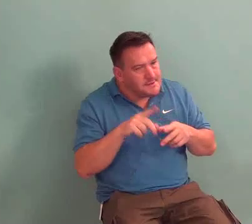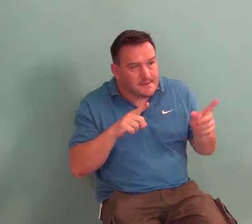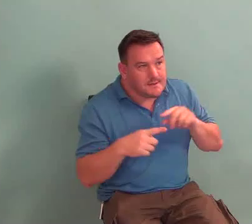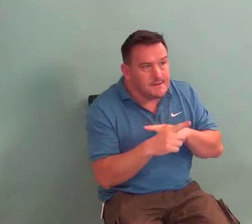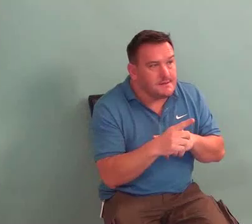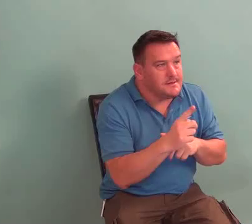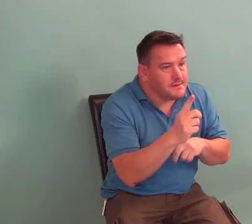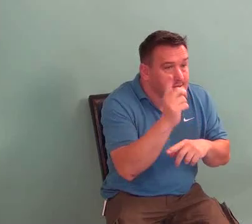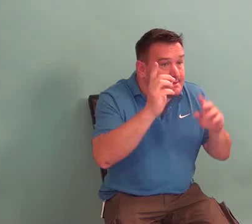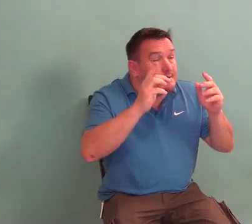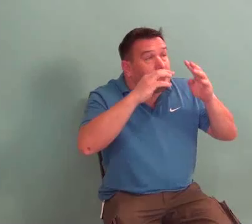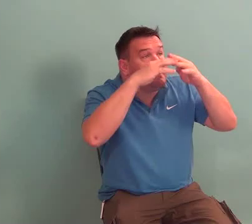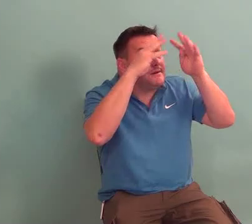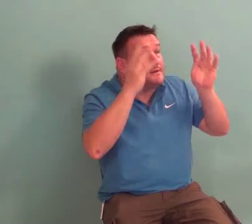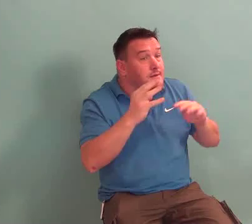Chce iść na górę do klatki.